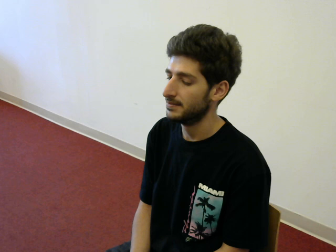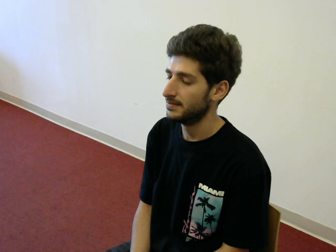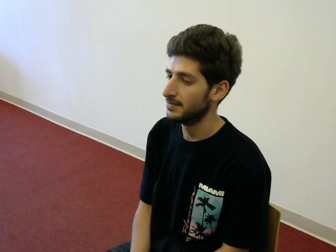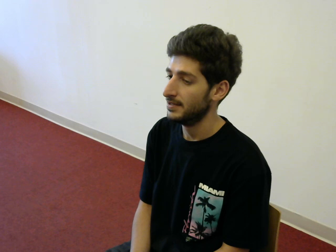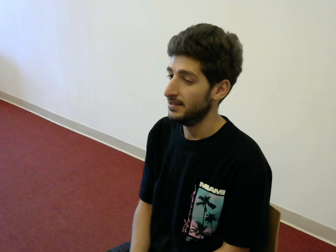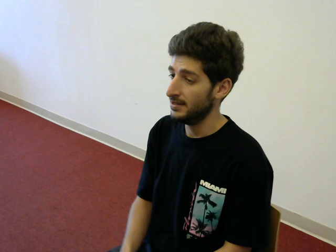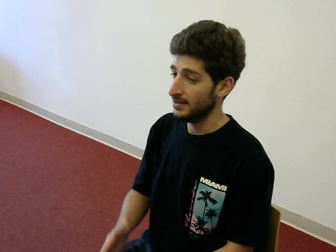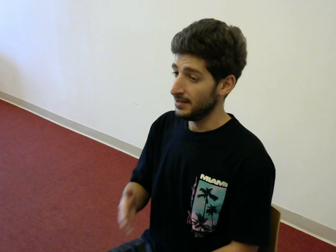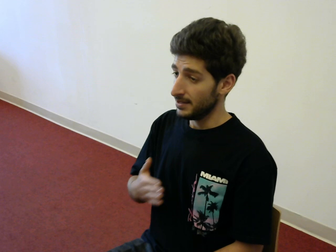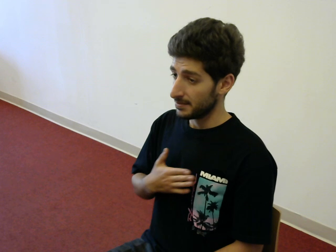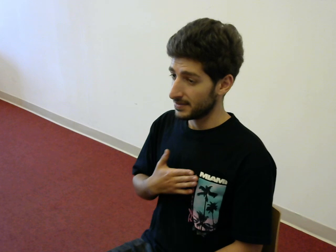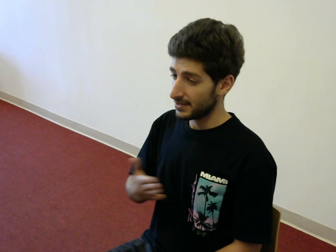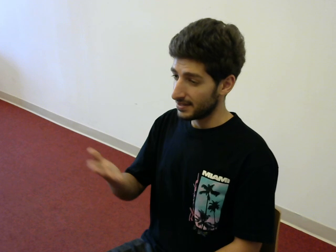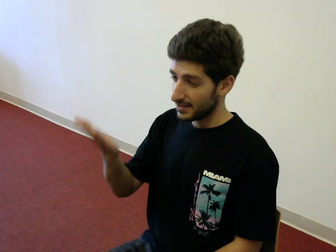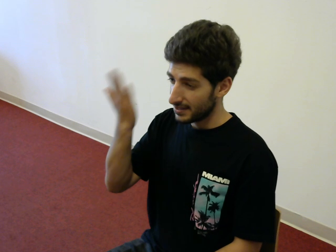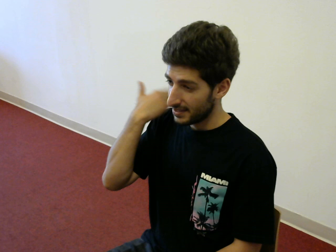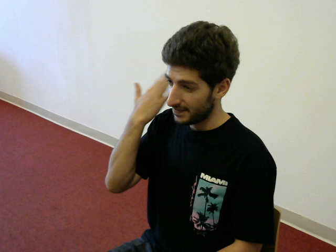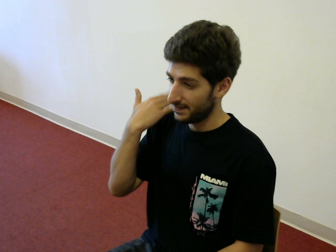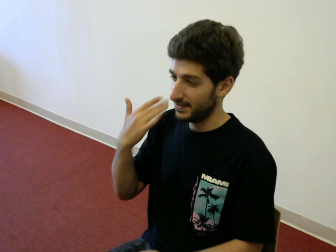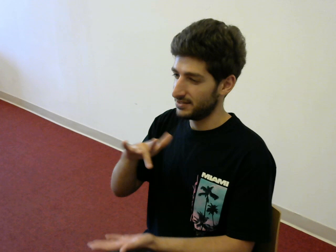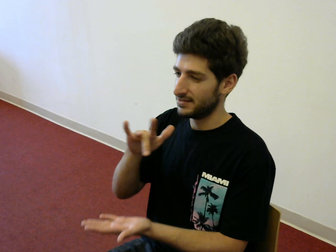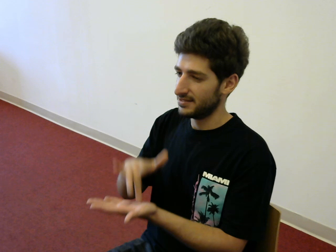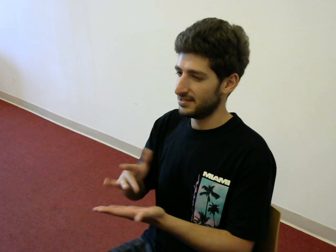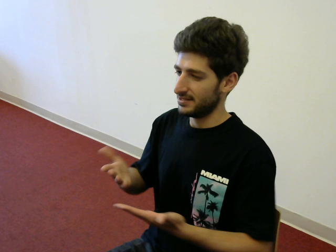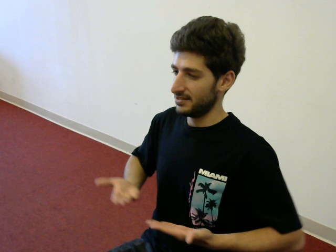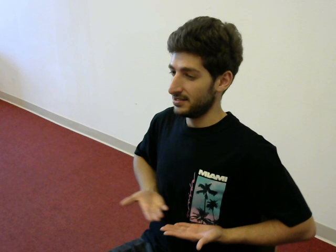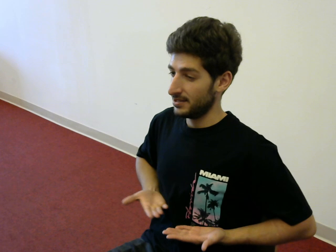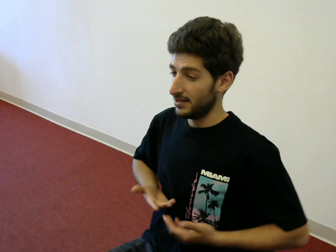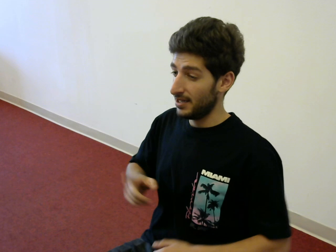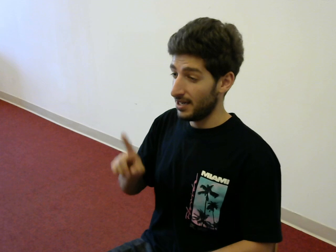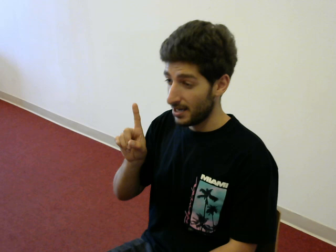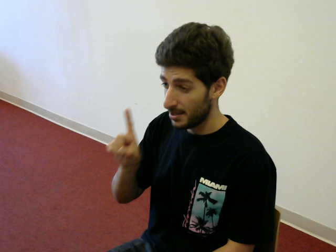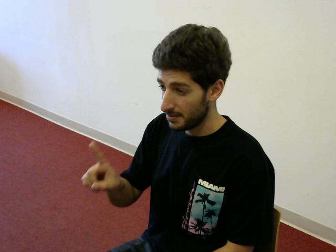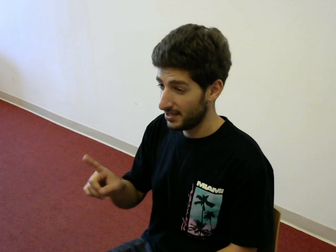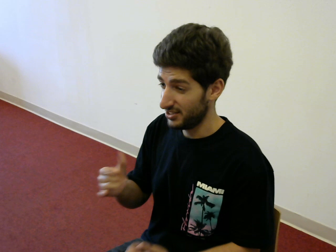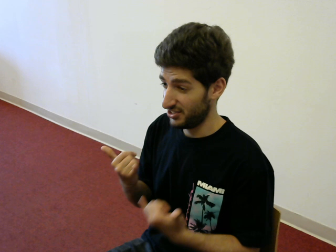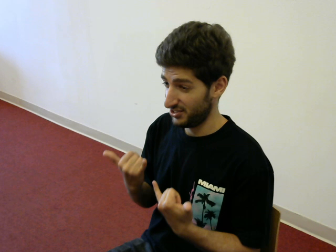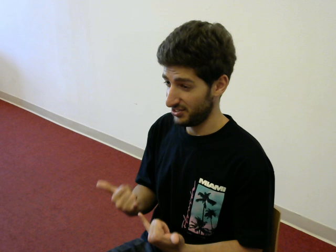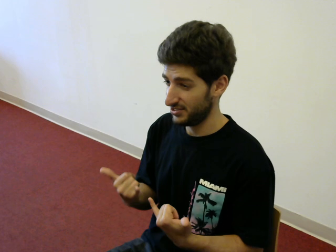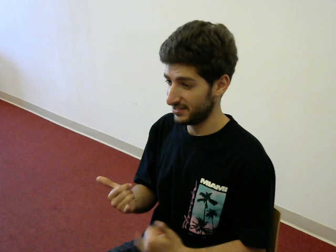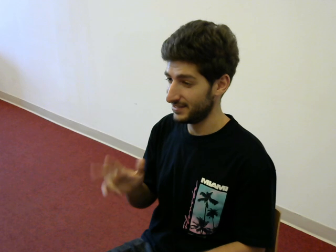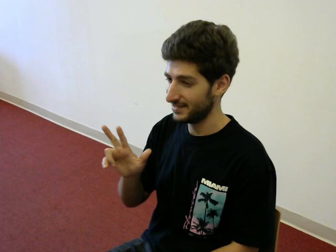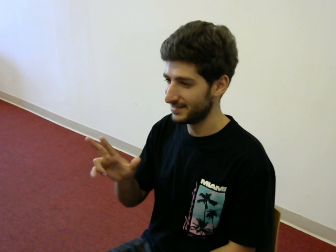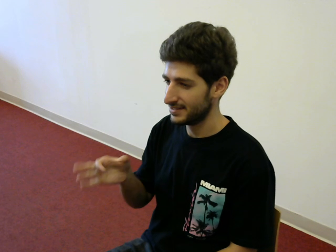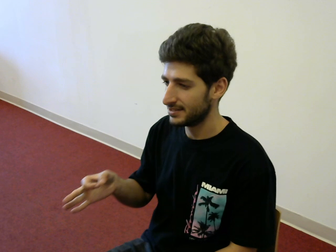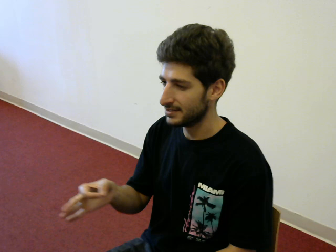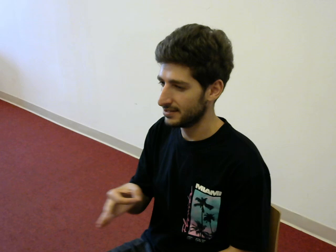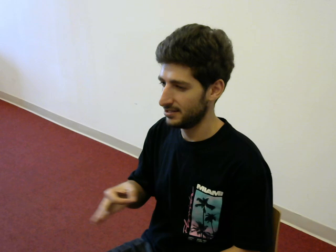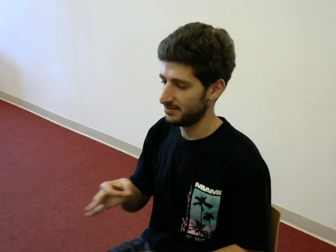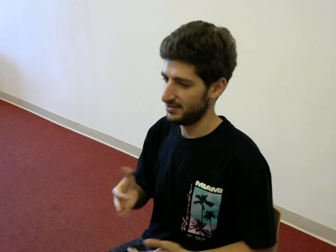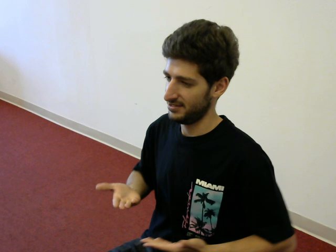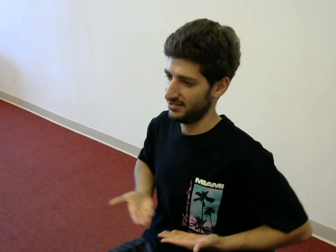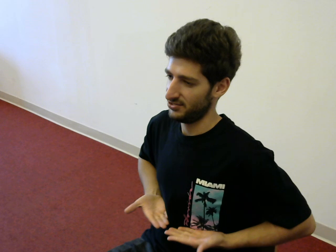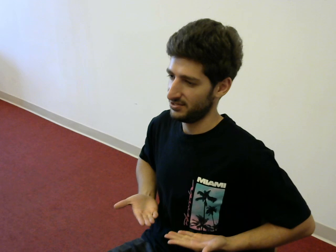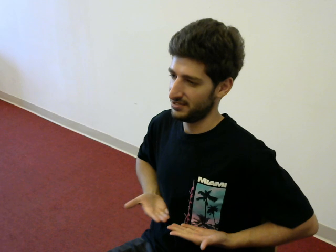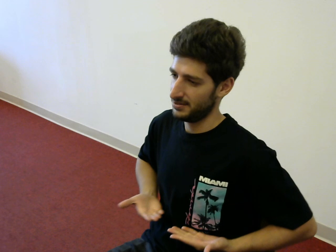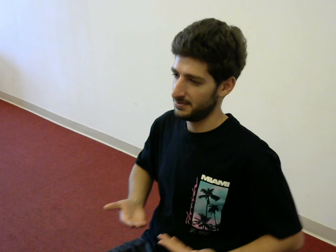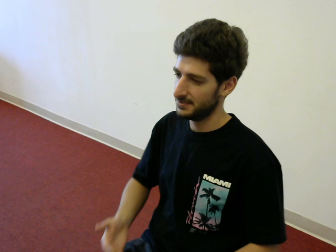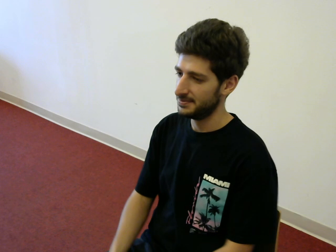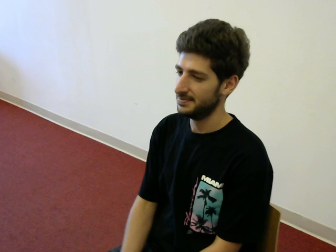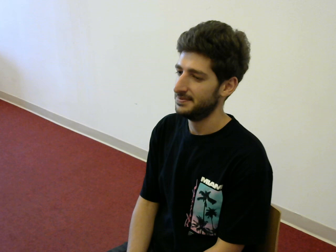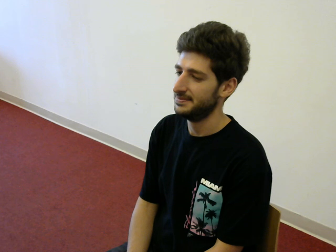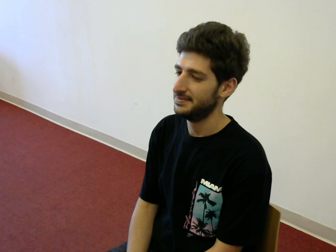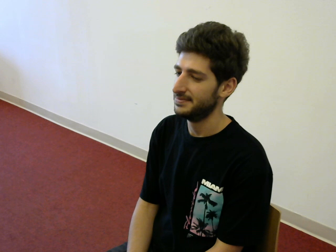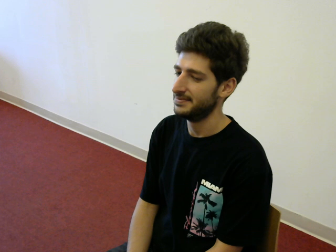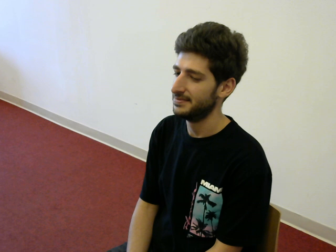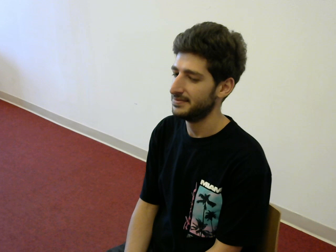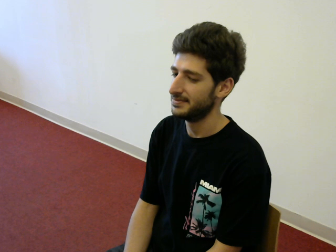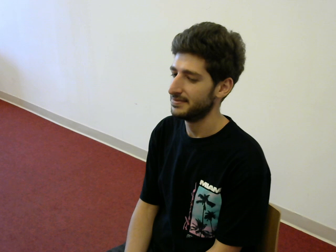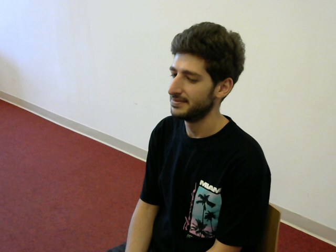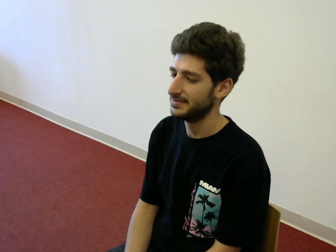Mən əvvəl mərkəzdə yaşamışam, amma indi 3-cü mikrorayonda yaşayıram